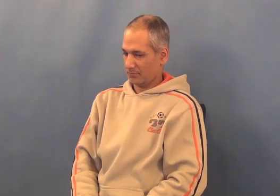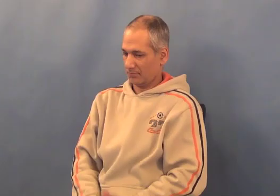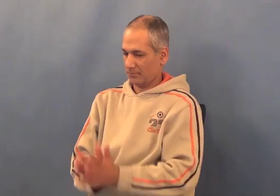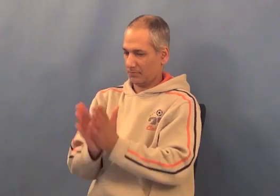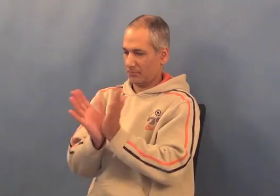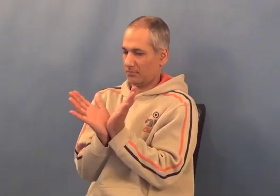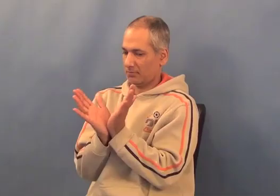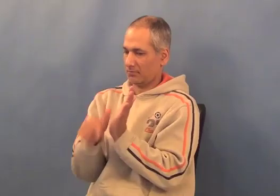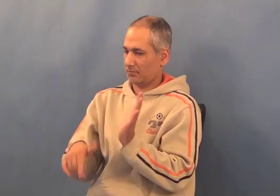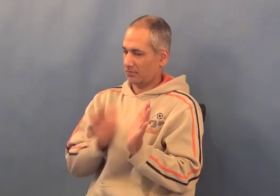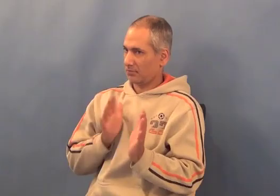Coś się otwiera i tam jest niebezpieczeństwo.